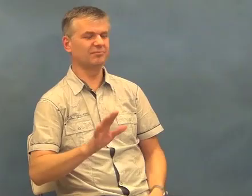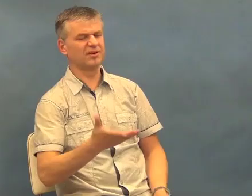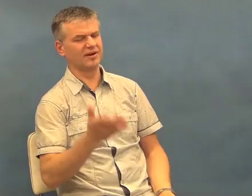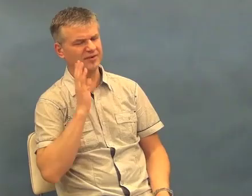Wiem.